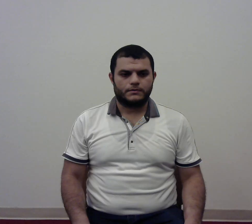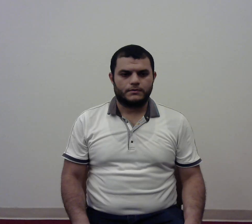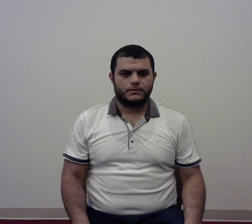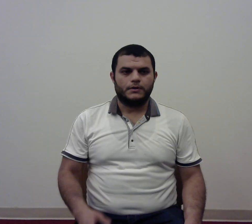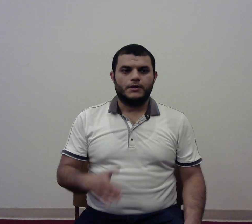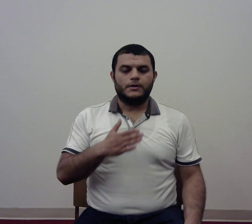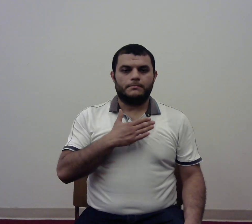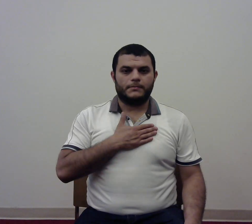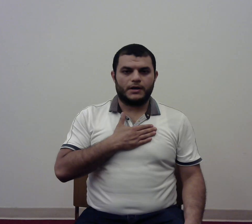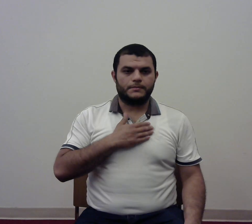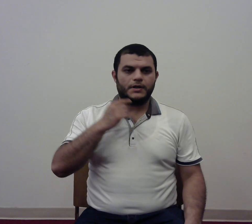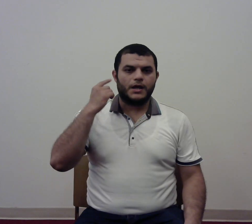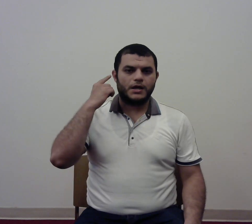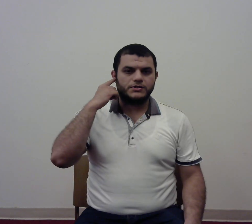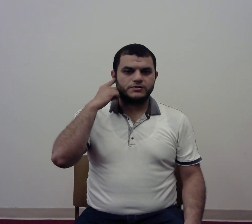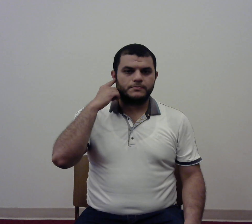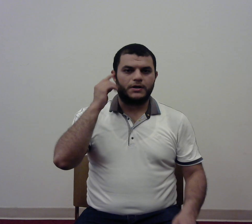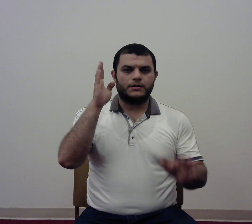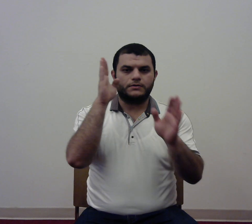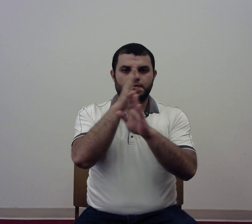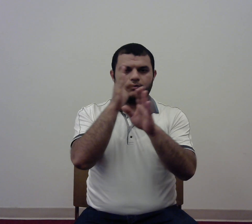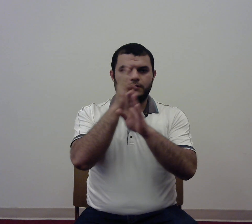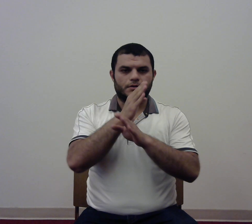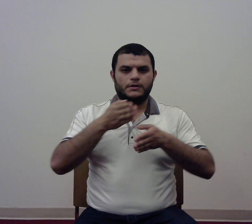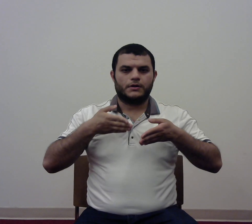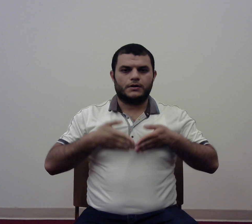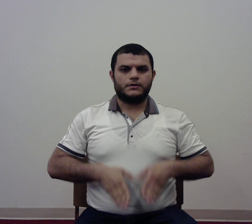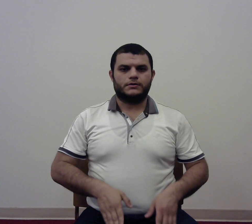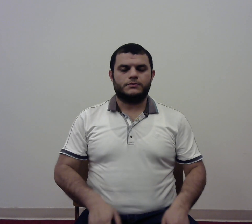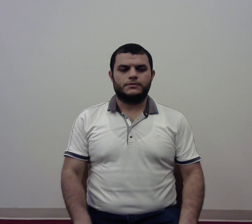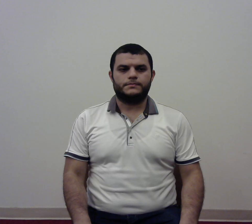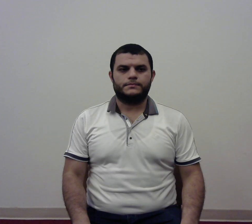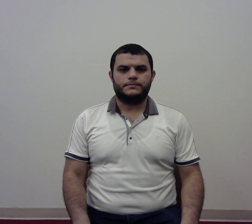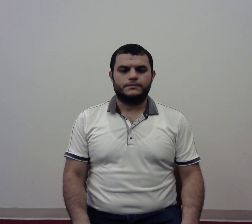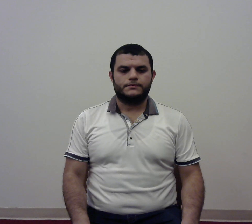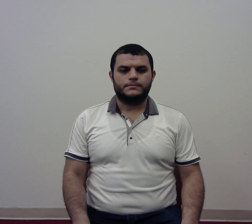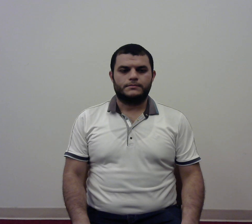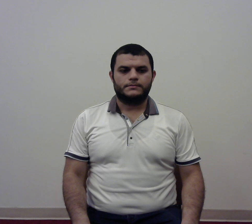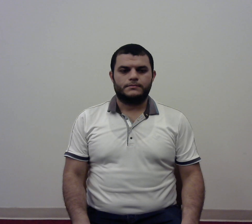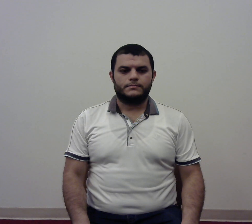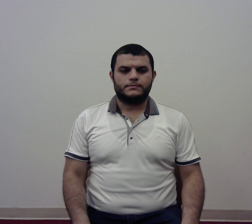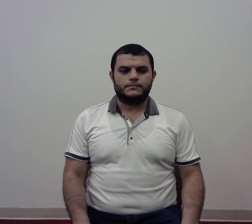Mənim eşitmə məhdudiyyətim anadangəlmədir